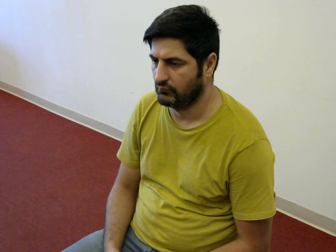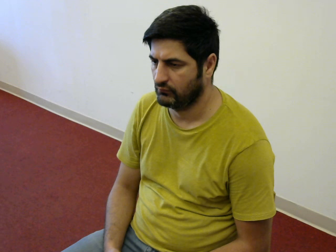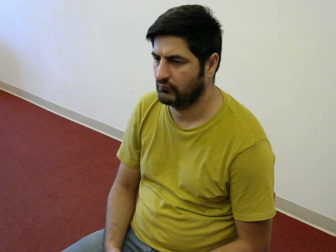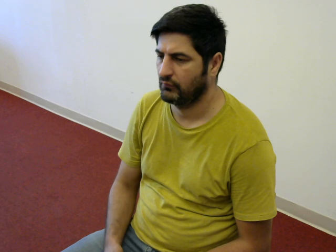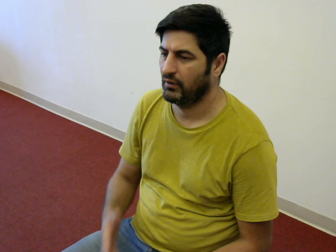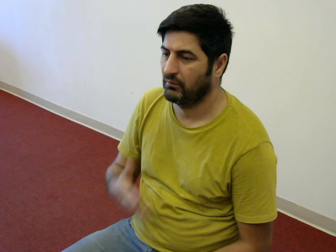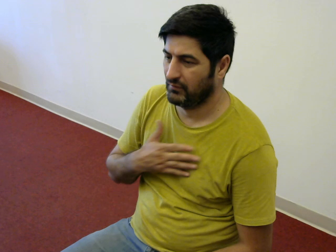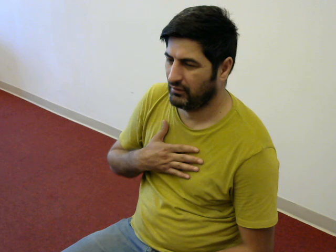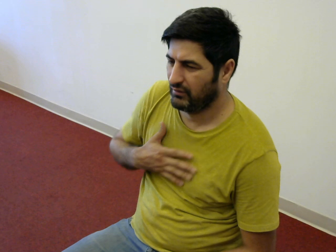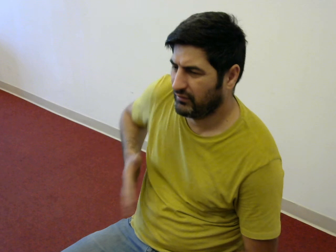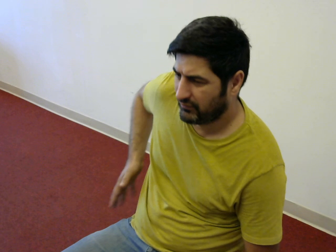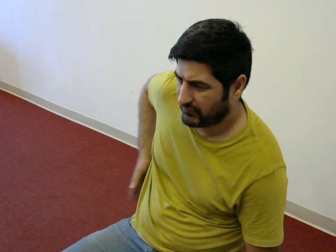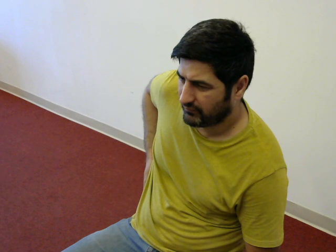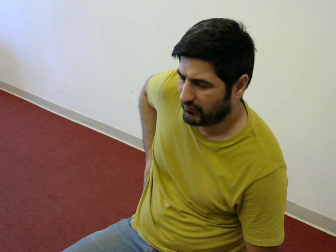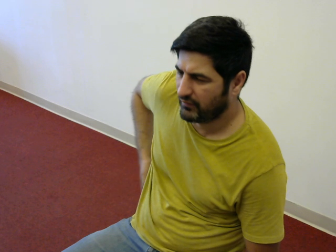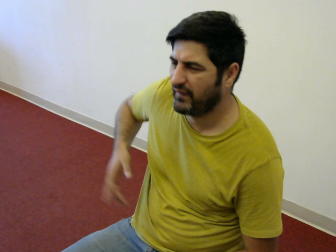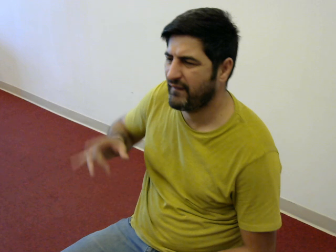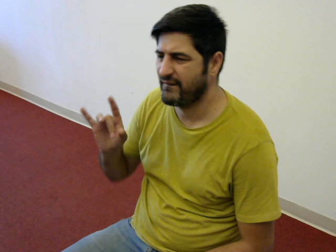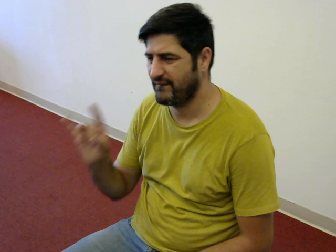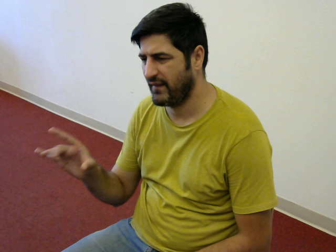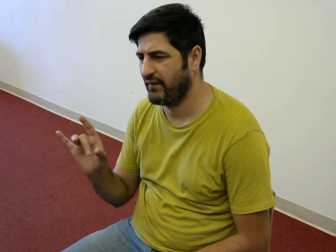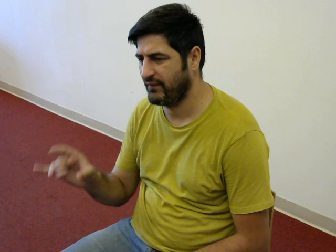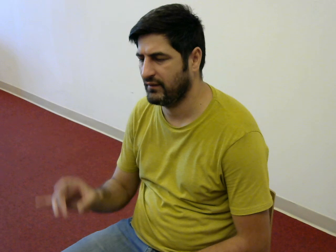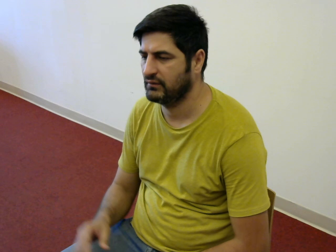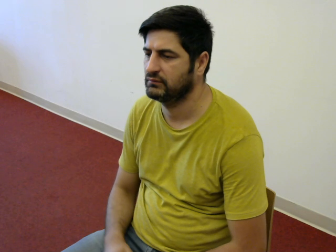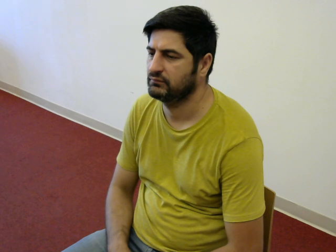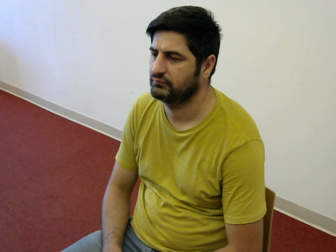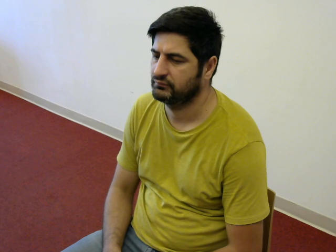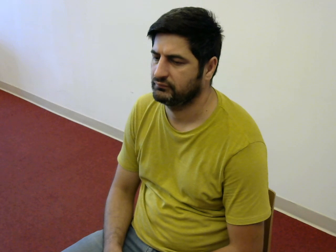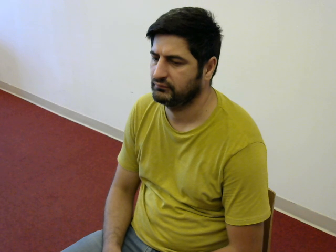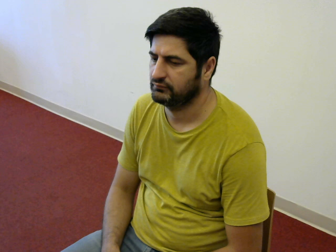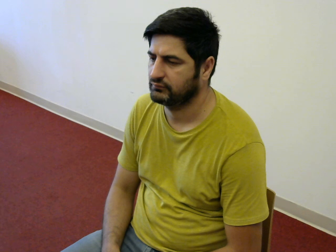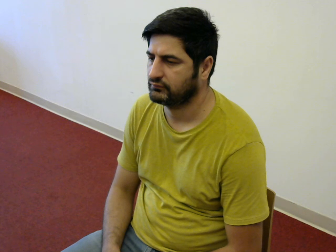Mənim belim ağrıyır